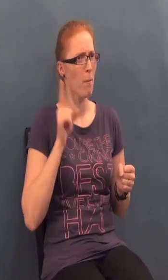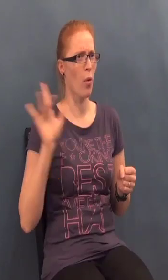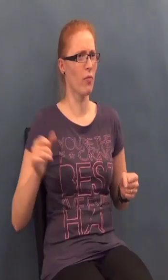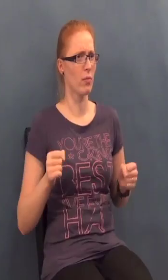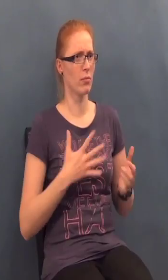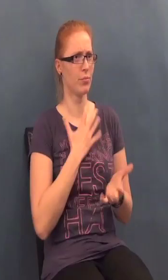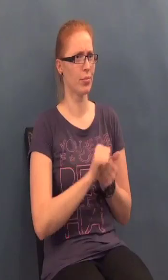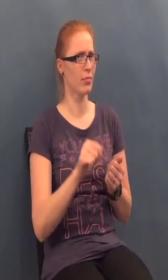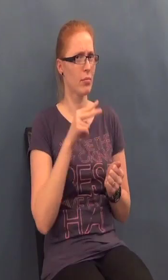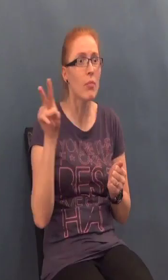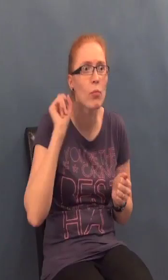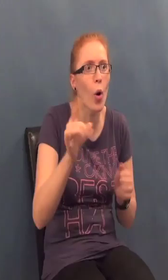Ptaszek przestrasza się, widzi kota.